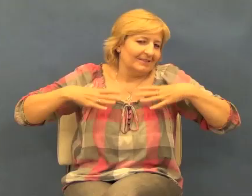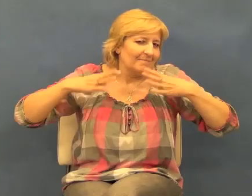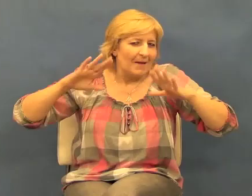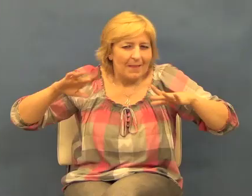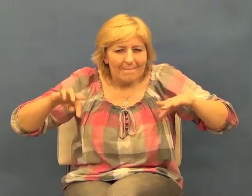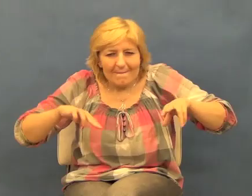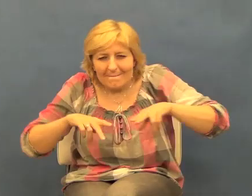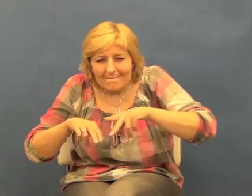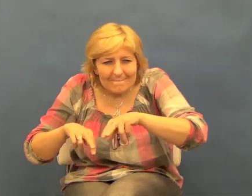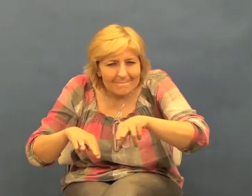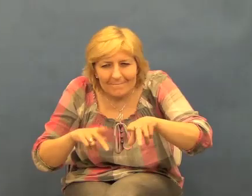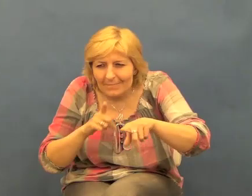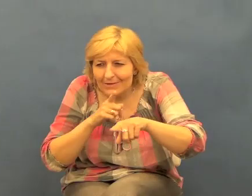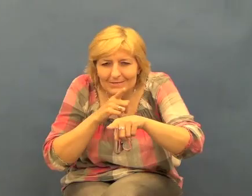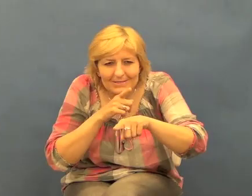Chłopiec skrada się po cichu.